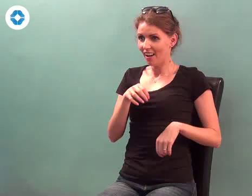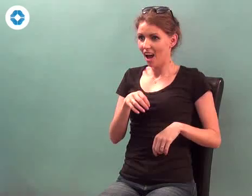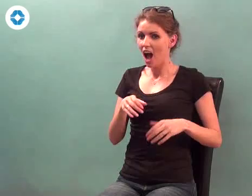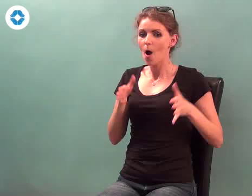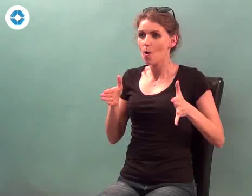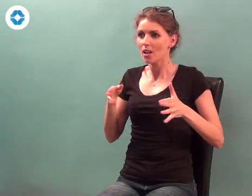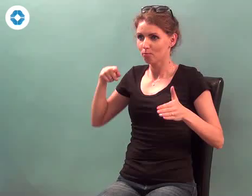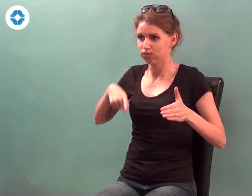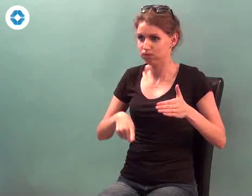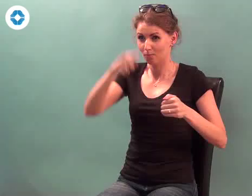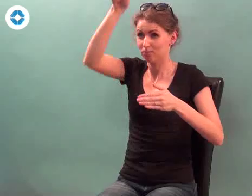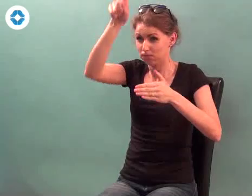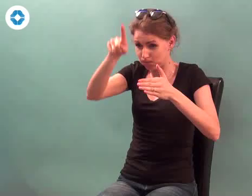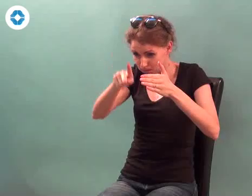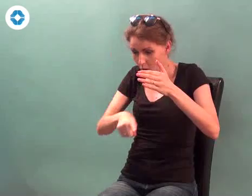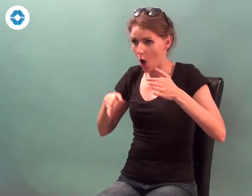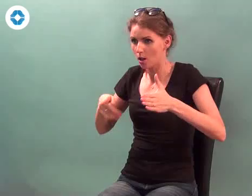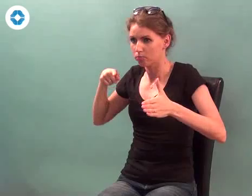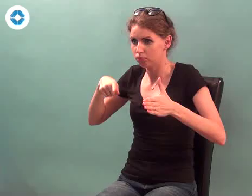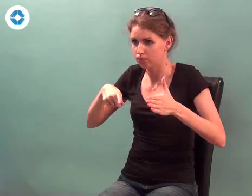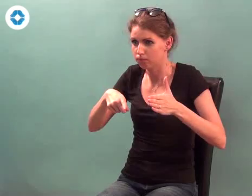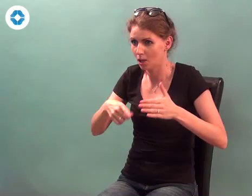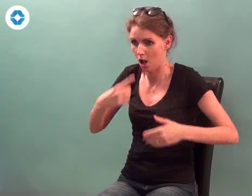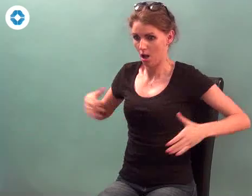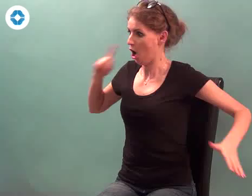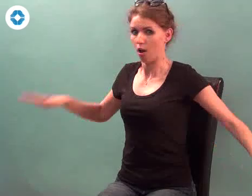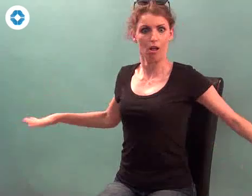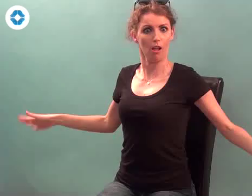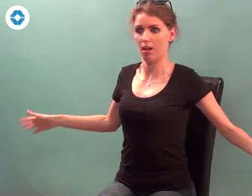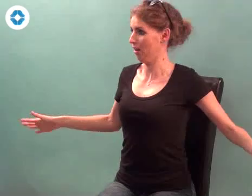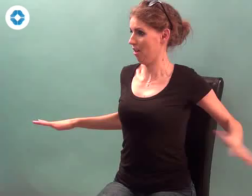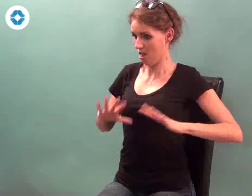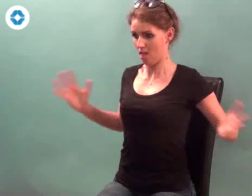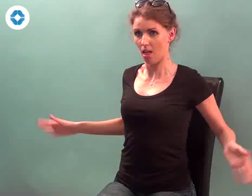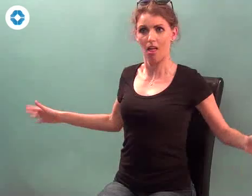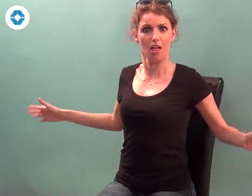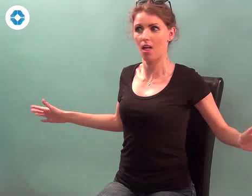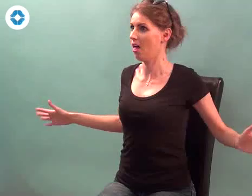Kot wypada z rynny i toczy się po ulicy, nie może dotknąć łapami ziemi.